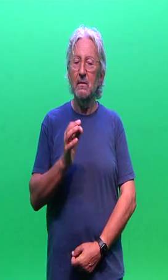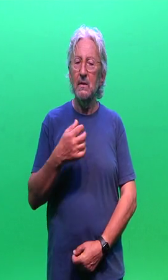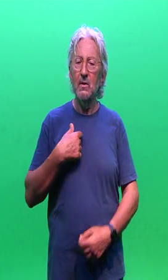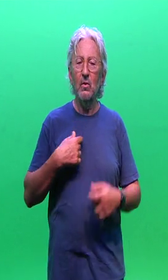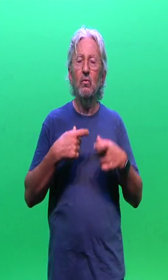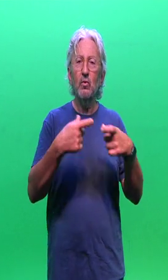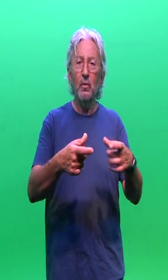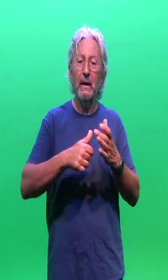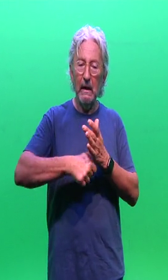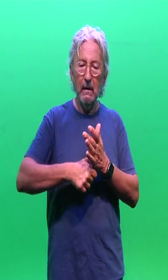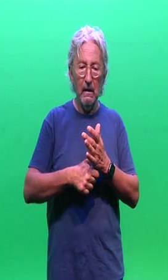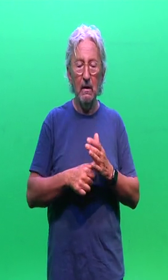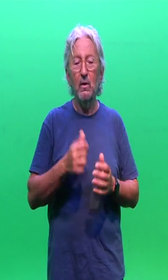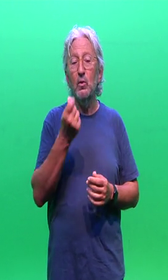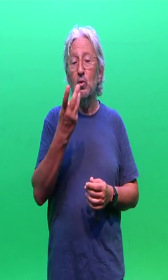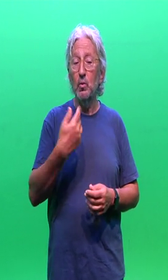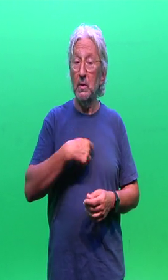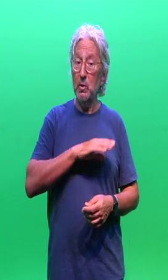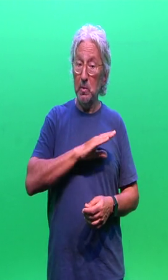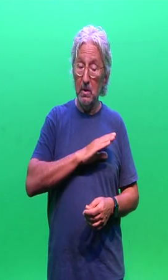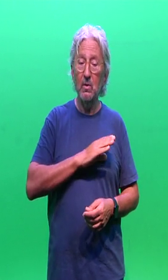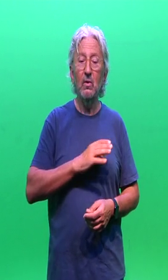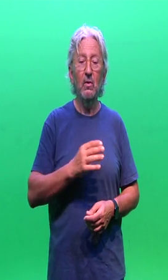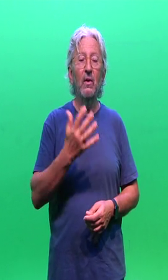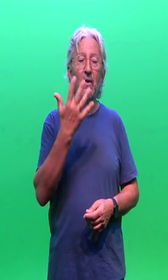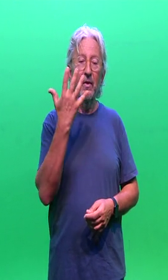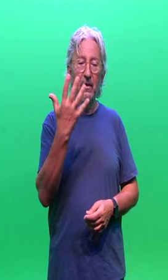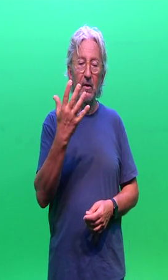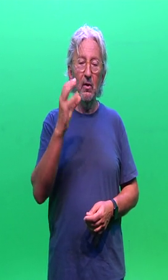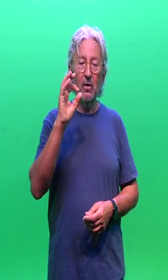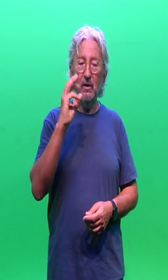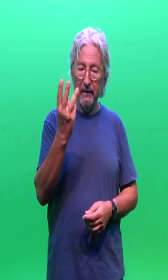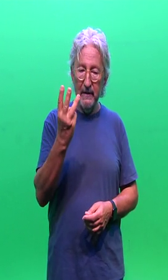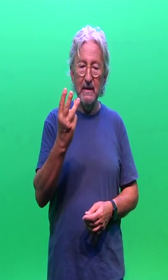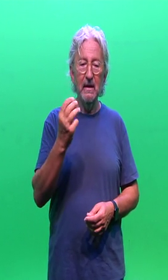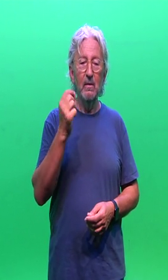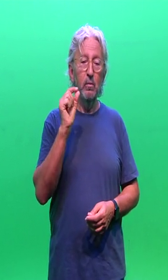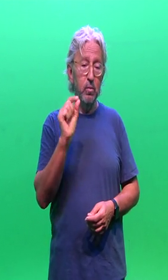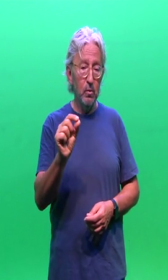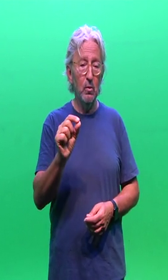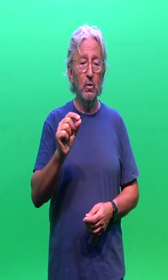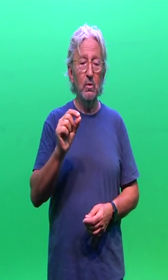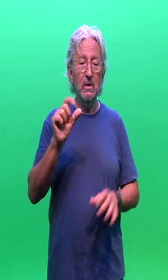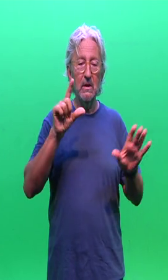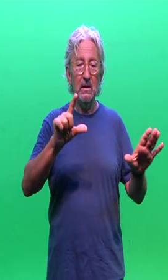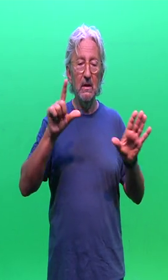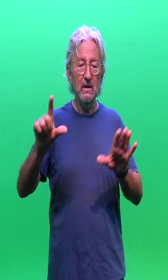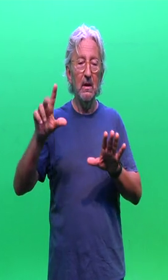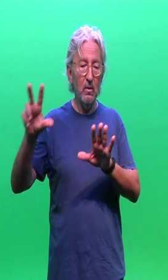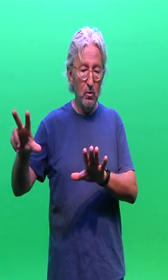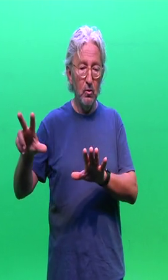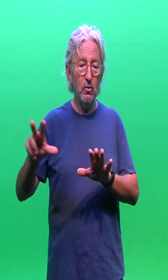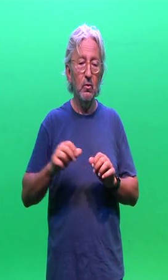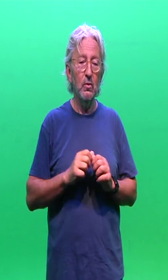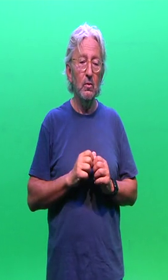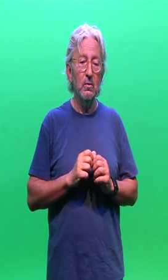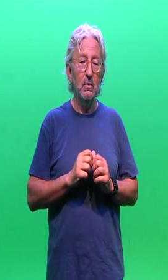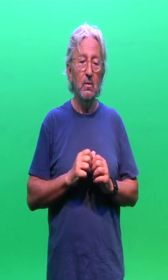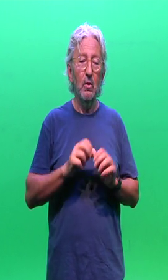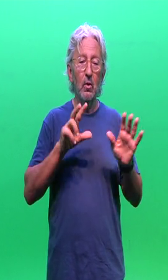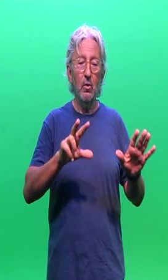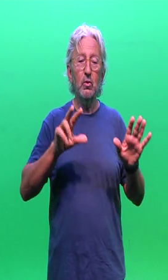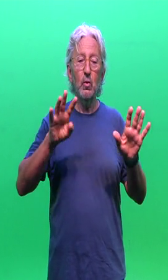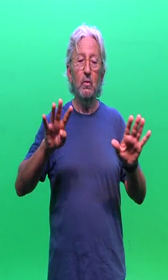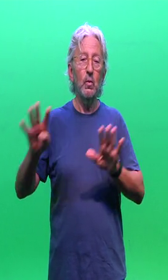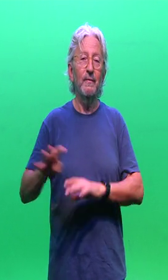Sí, et dono el meu DNI, el número és el cinc, zero, tres, punt, set, set, vuit, vuit, nou, nou.